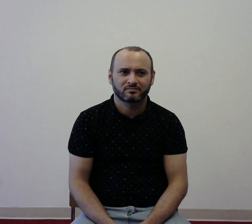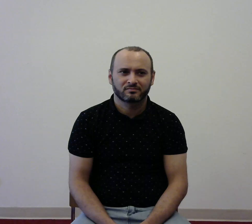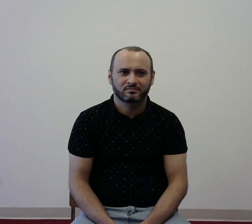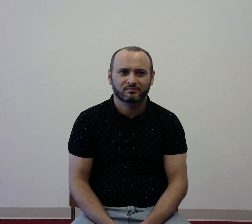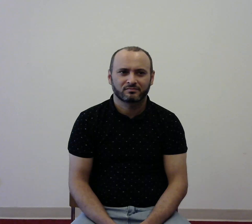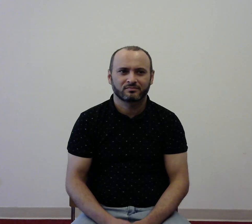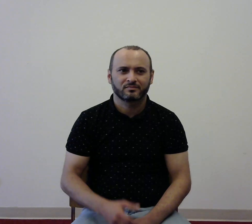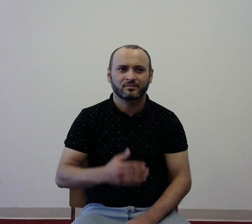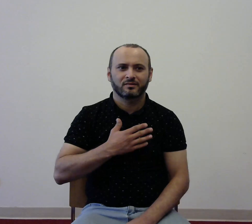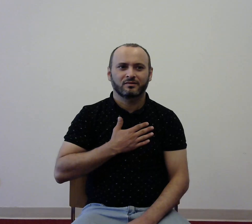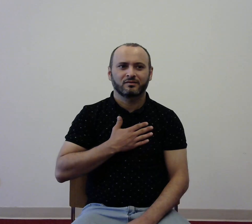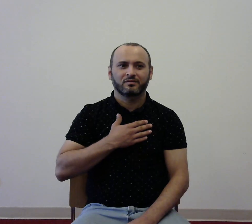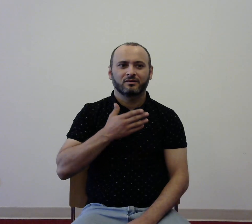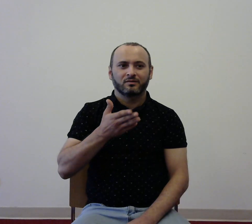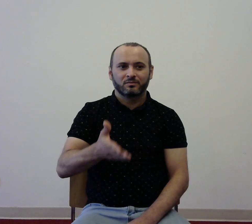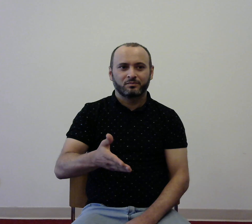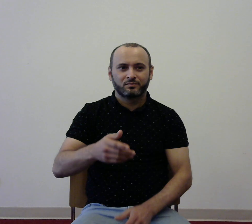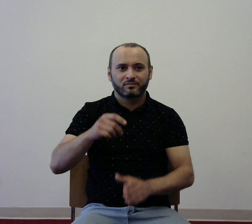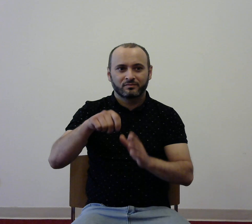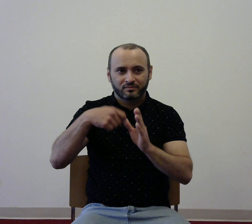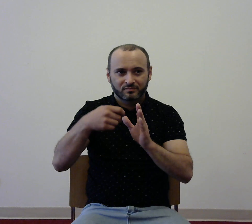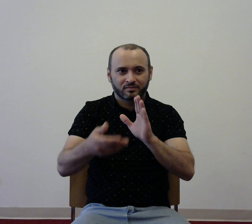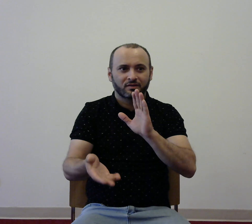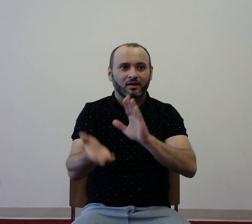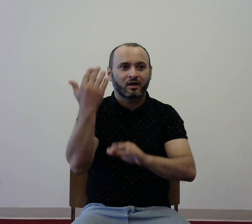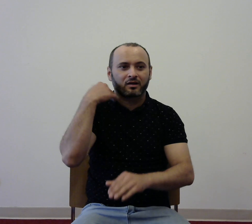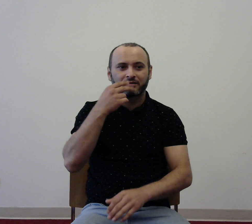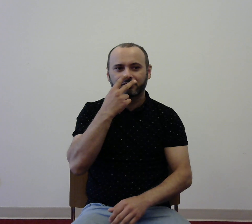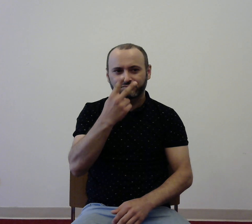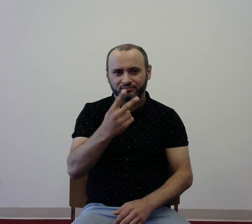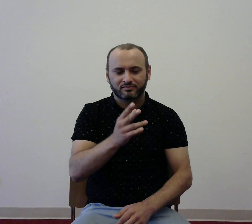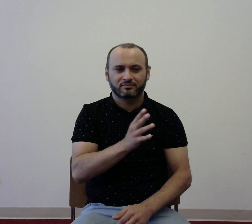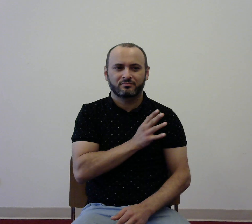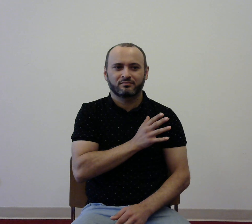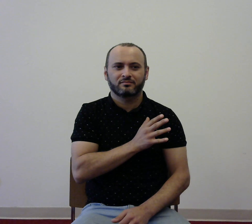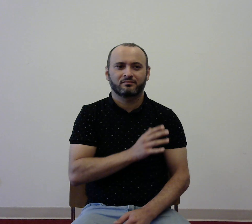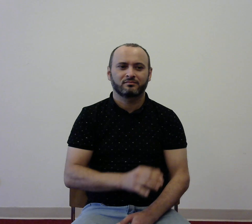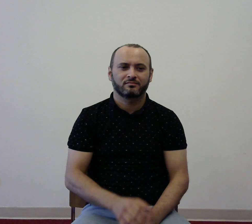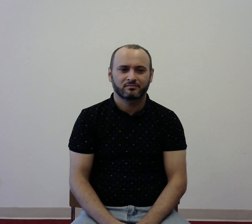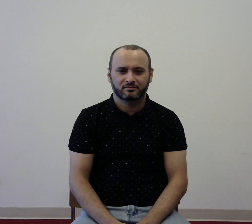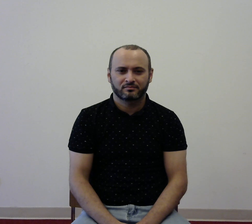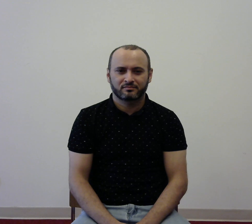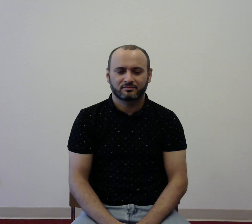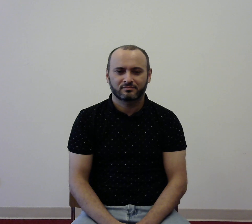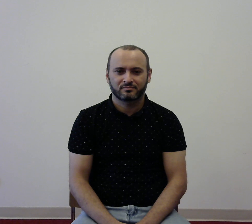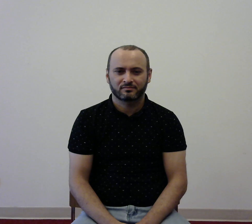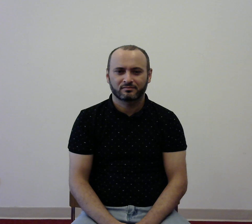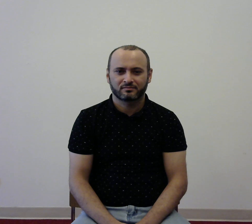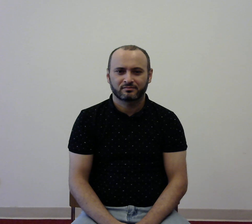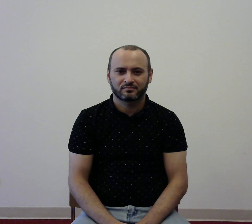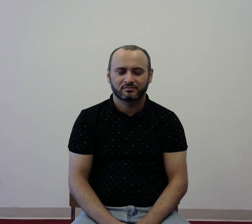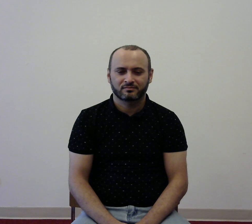Mən bu videonu daha əvvəl görmüşəm